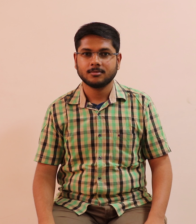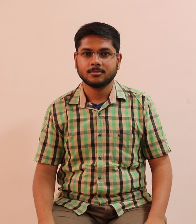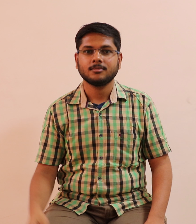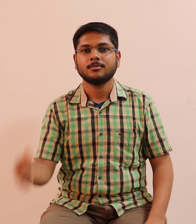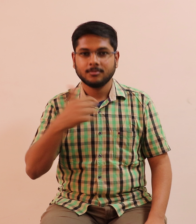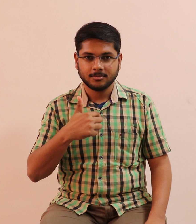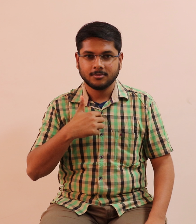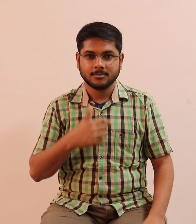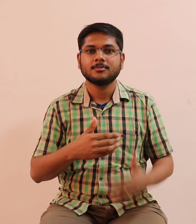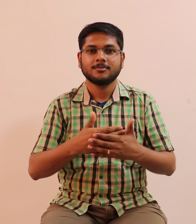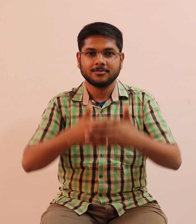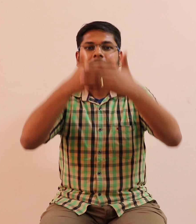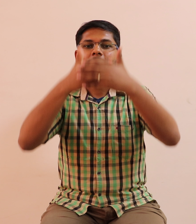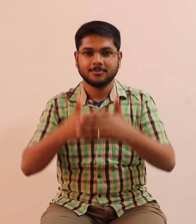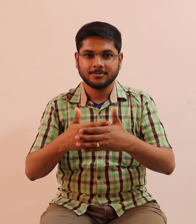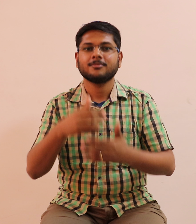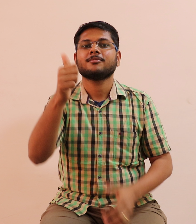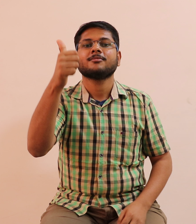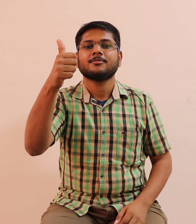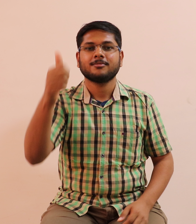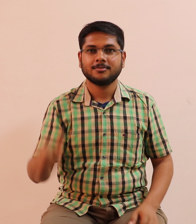i promise